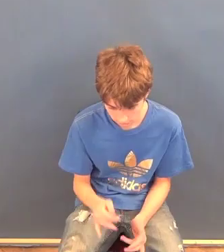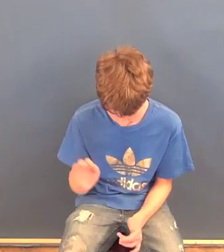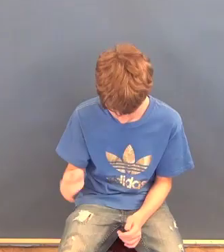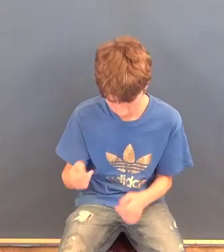Dobrze.